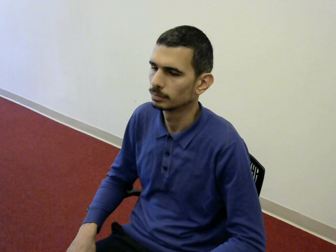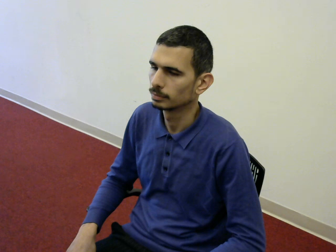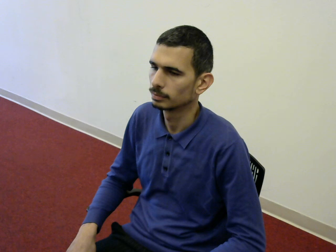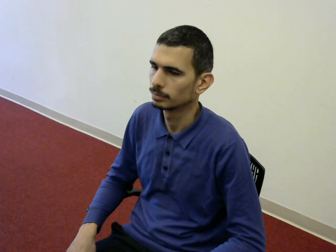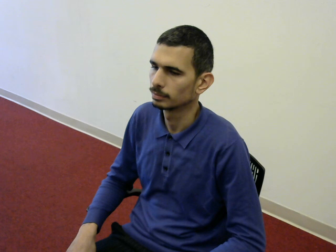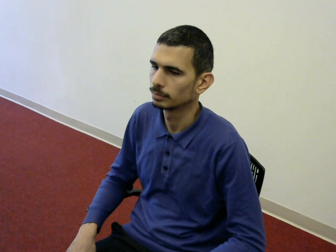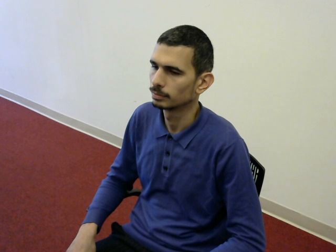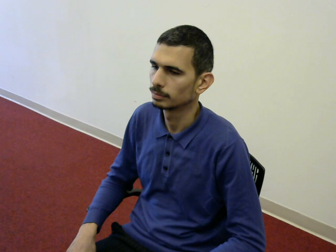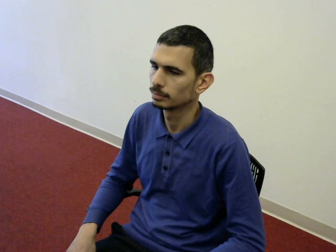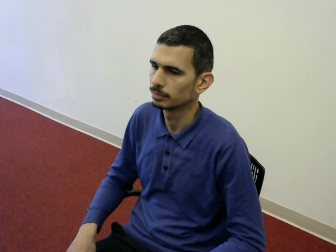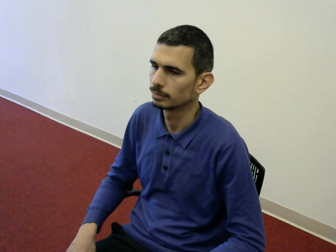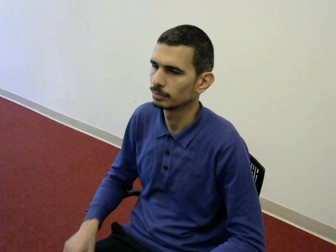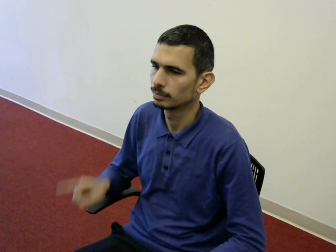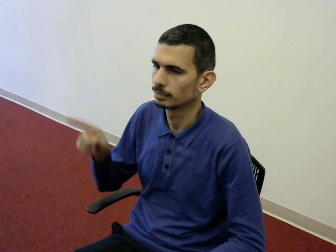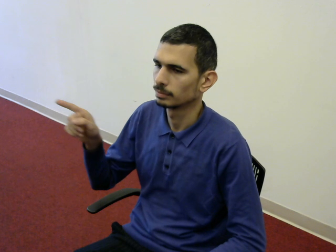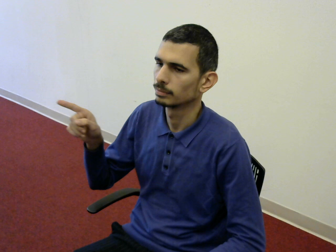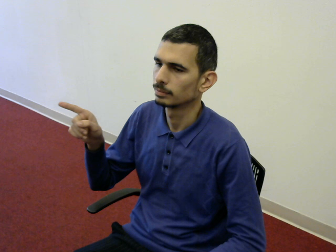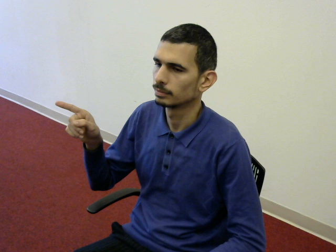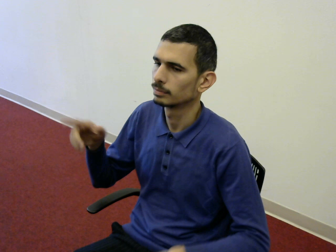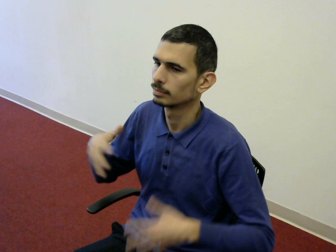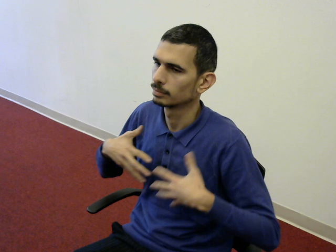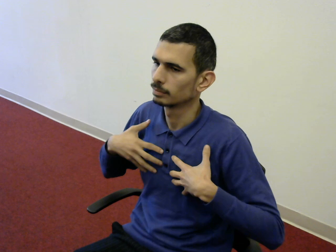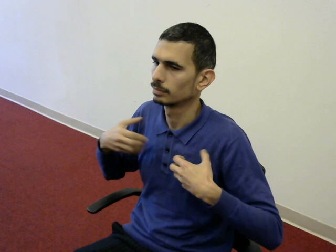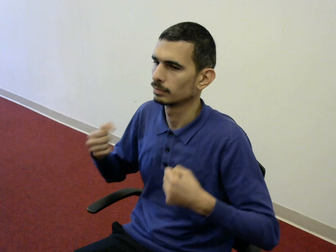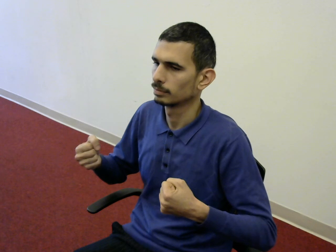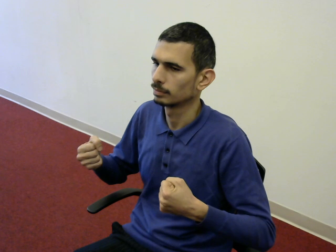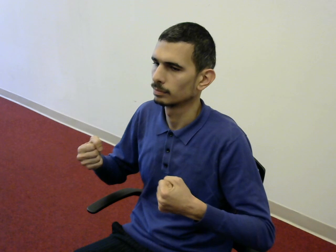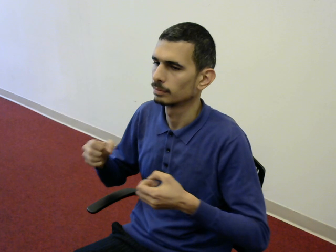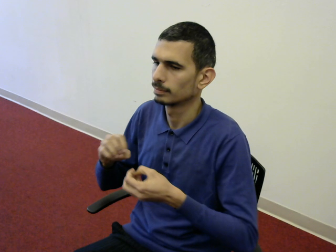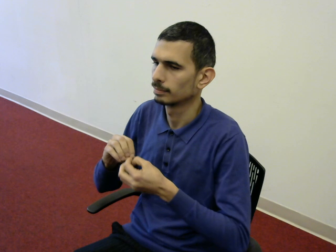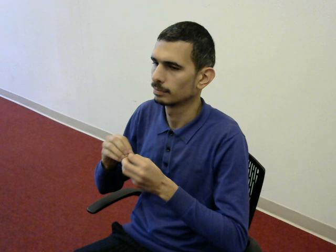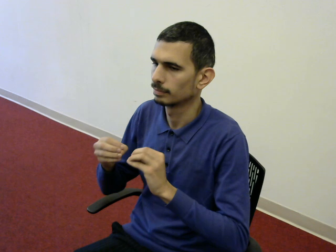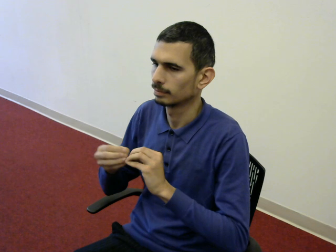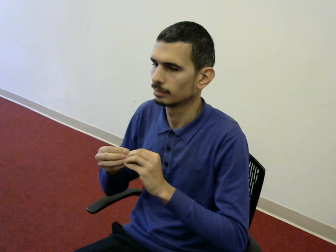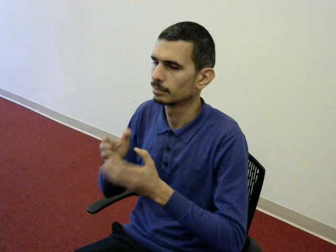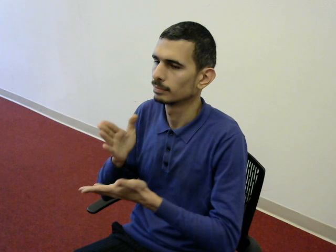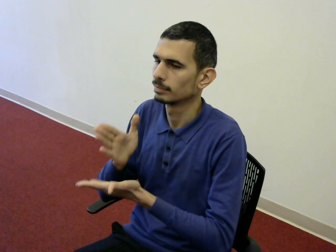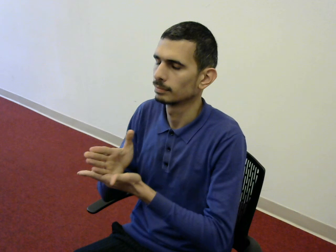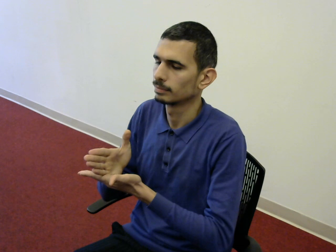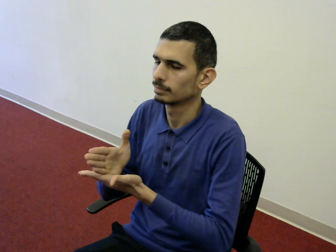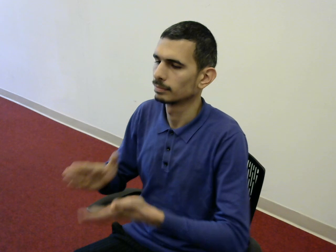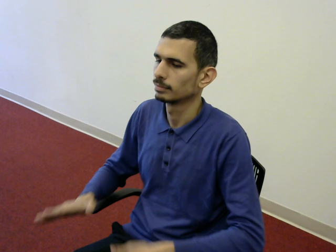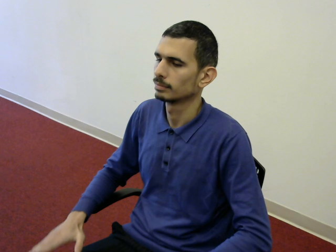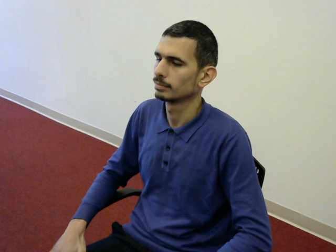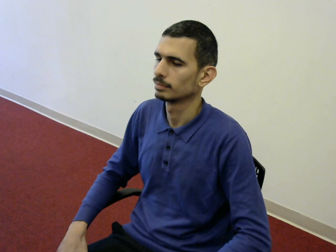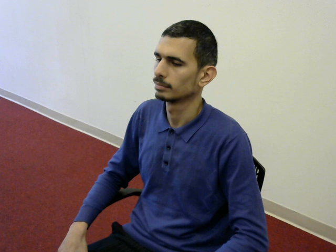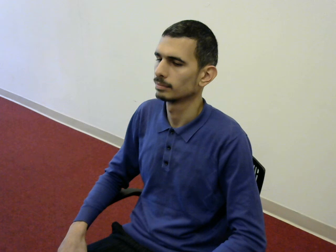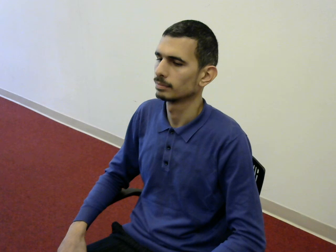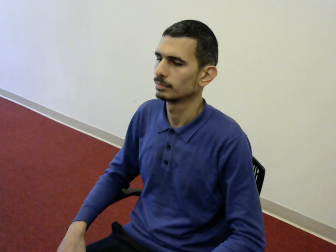Onun sağlamlıq problemi var